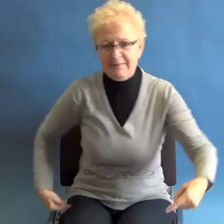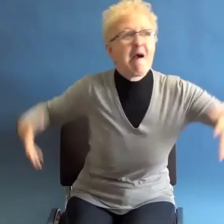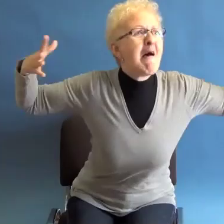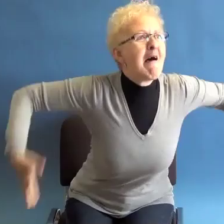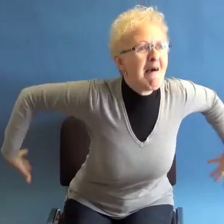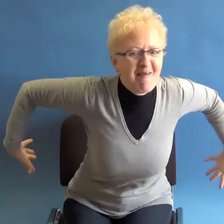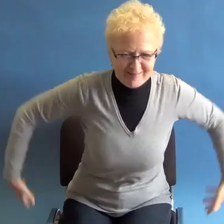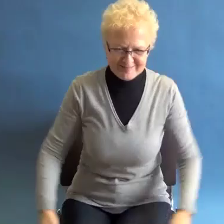Myszka Miki biegnie.